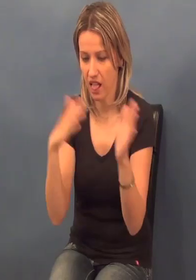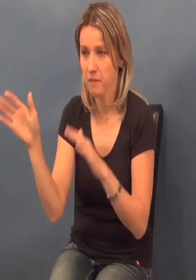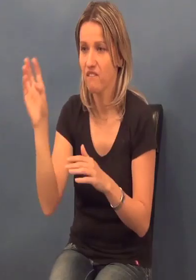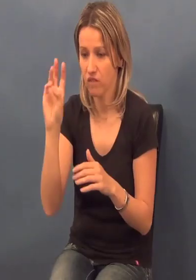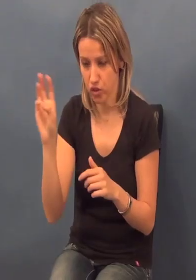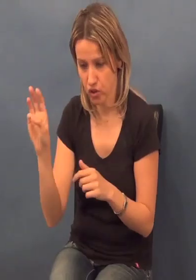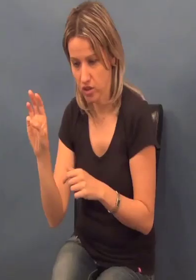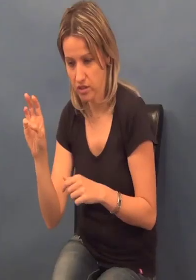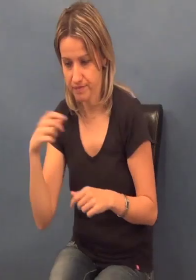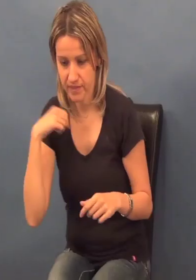Następny jest wtorek.